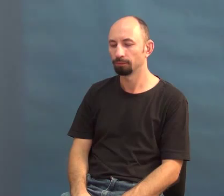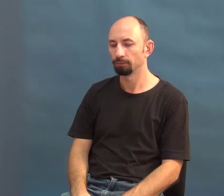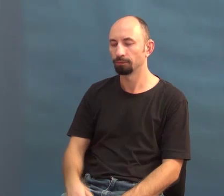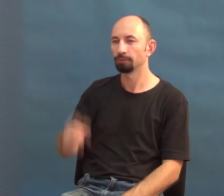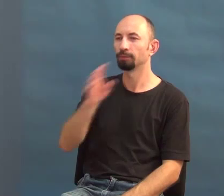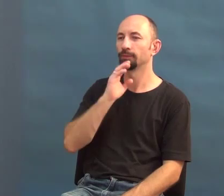Podobny.